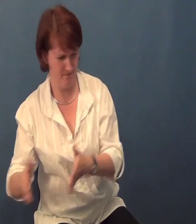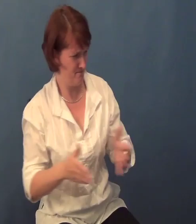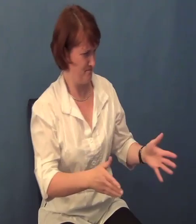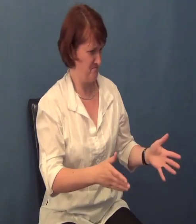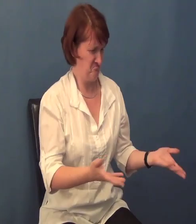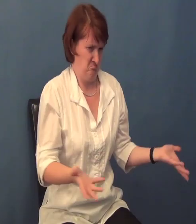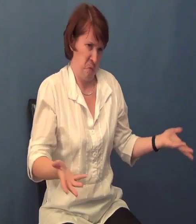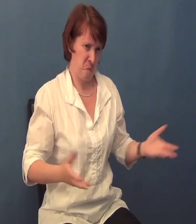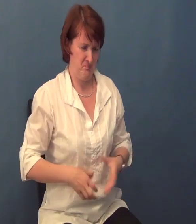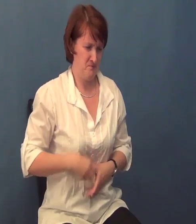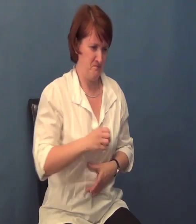Dziwi się, wyrzuca gruszki z fartucha.